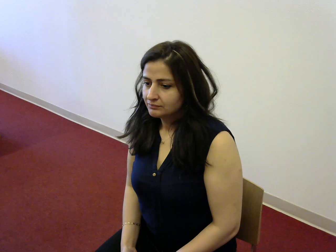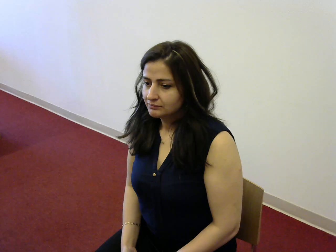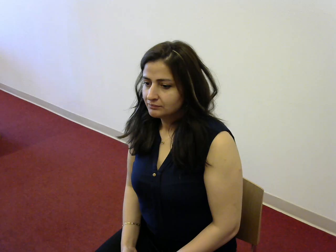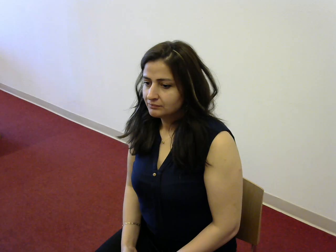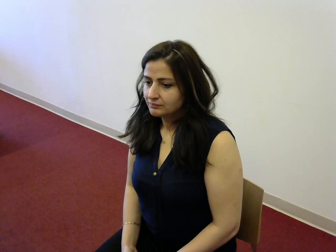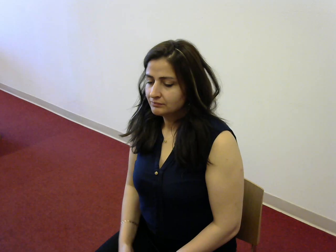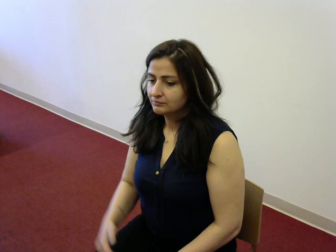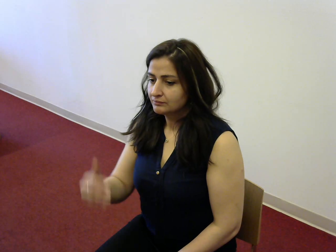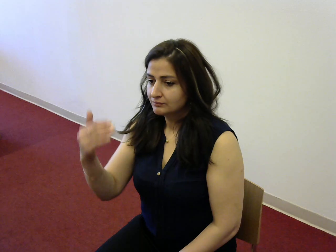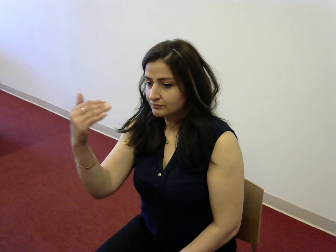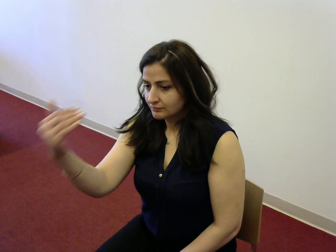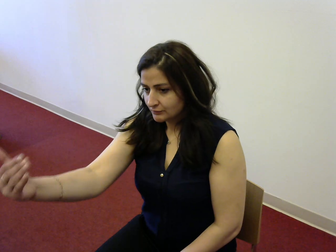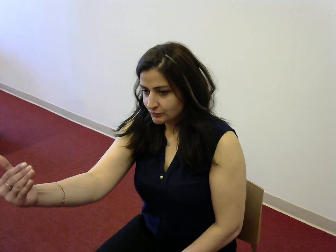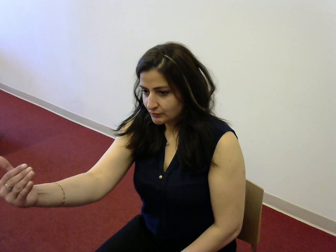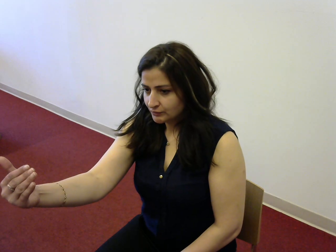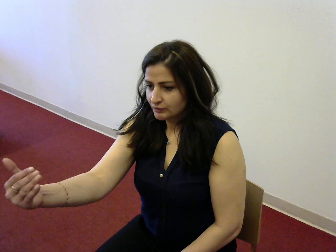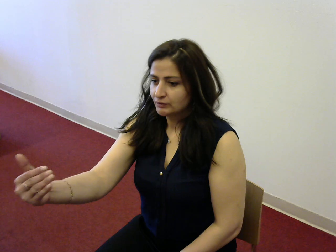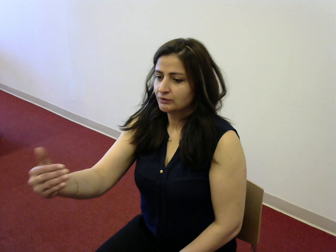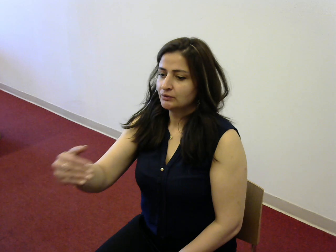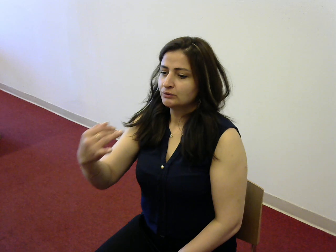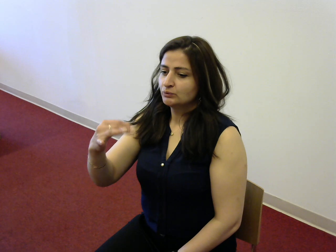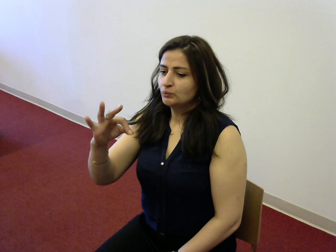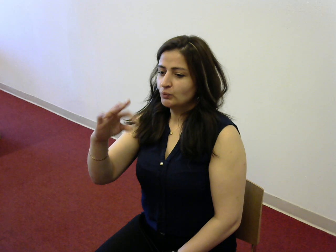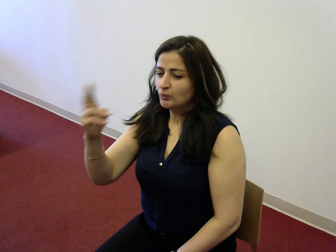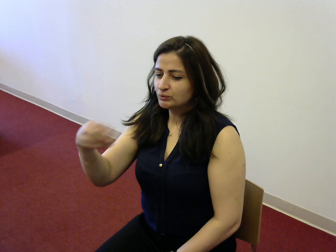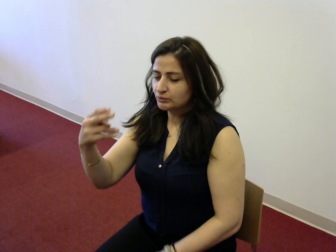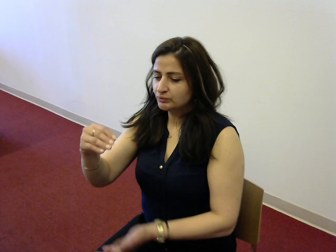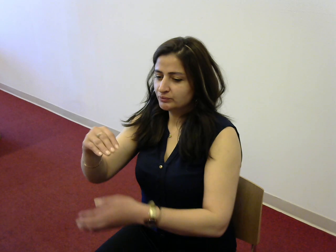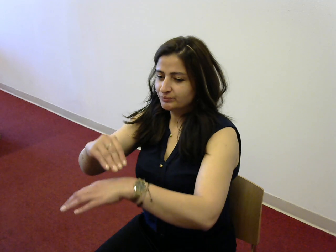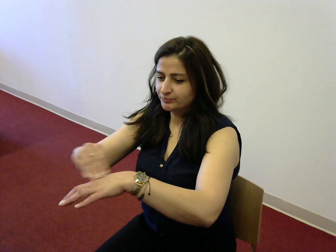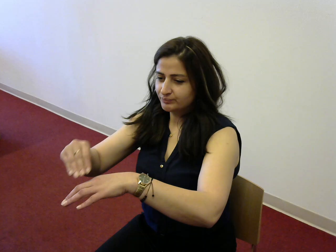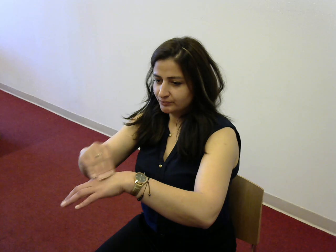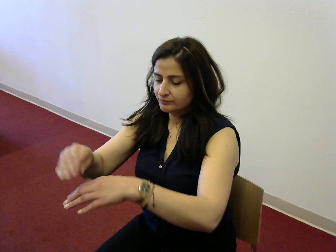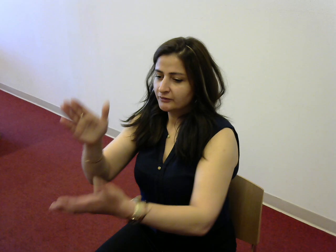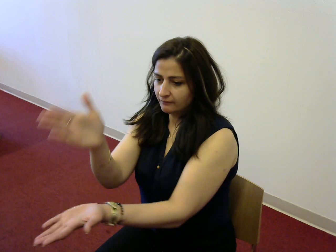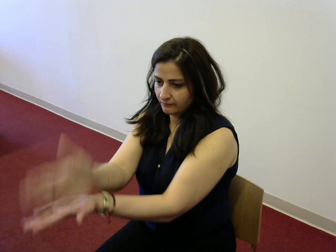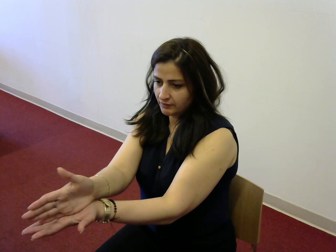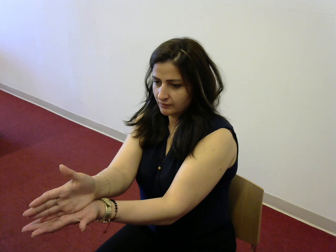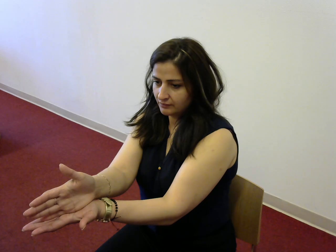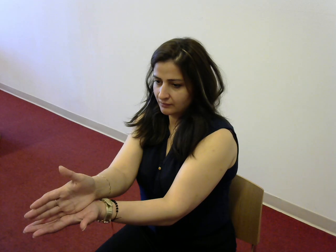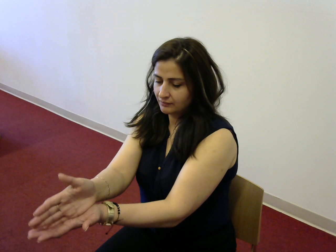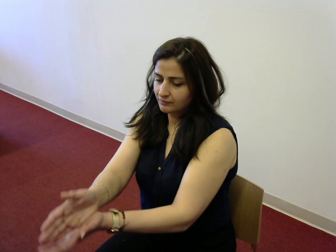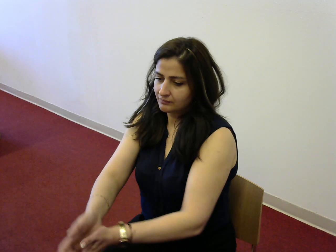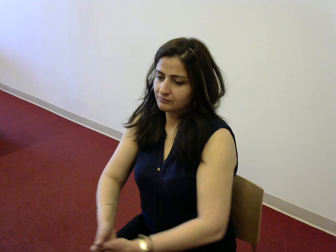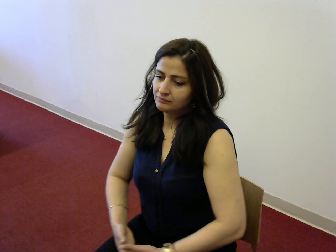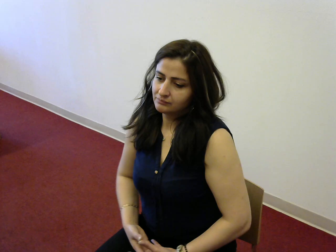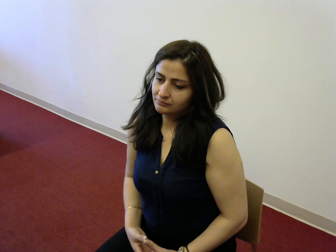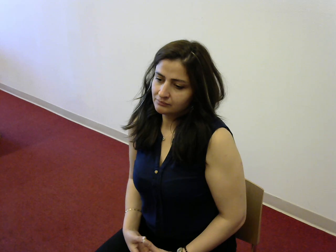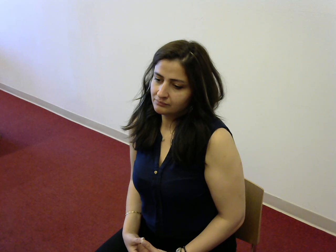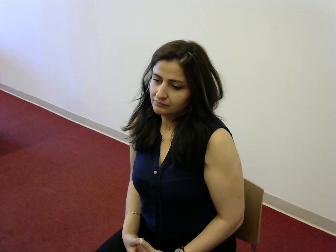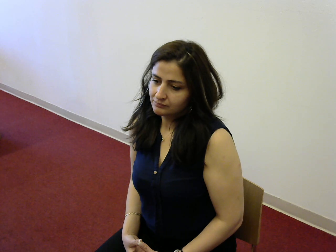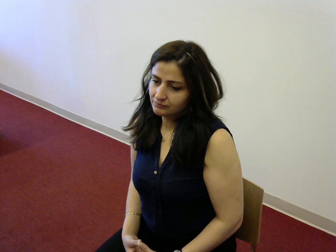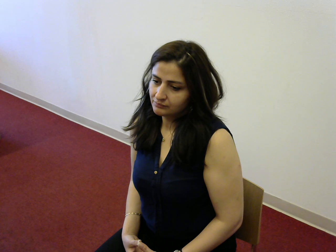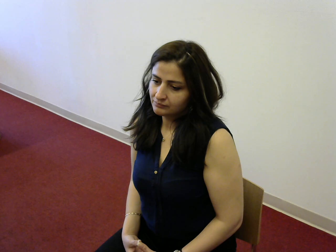Sizdə yod varmı?